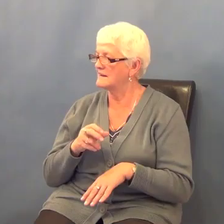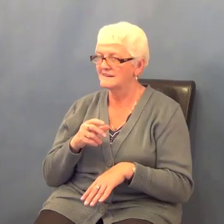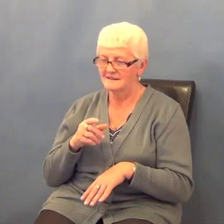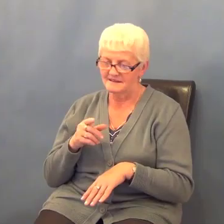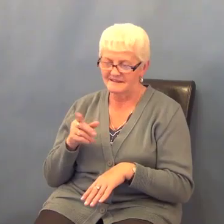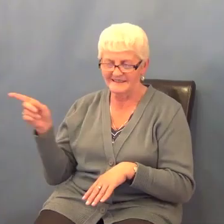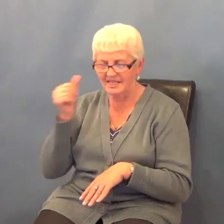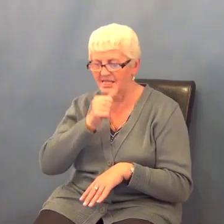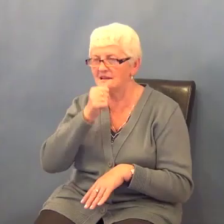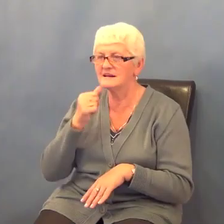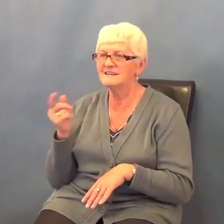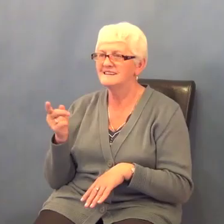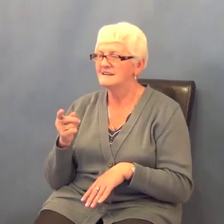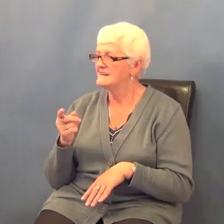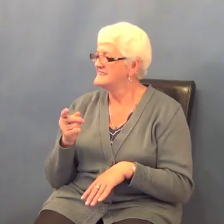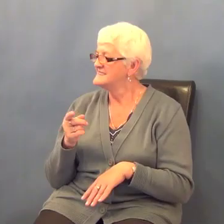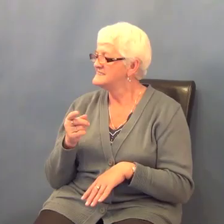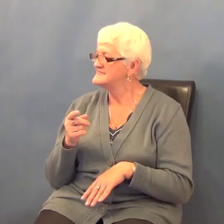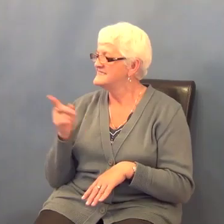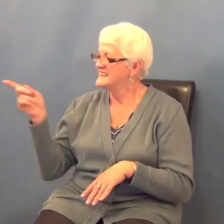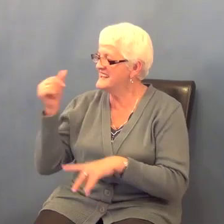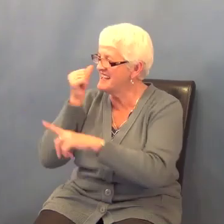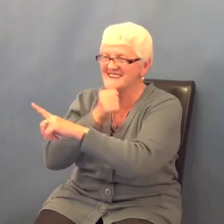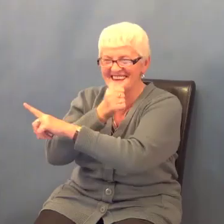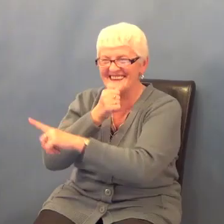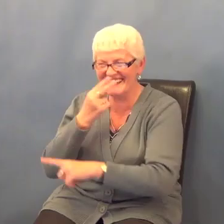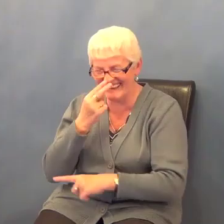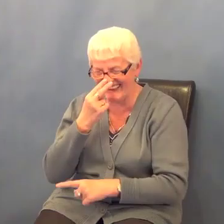Zobacz, ta osoba nie powie, jest tajemnicza.